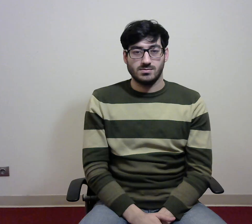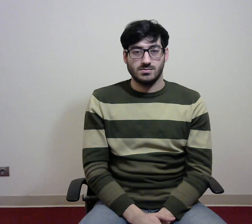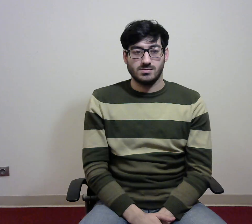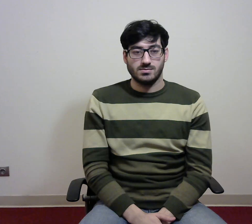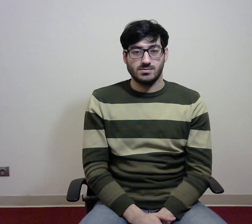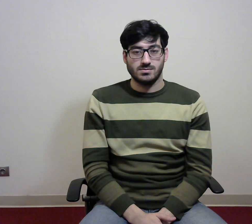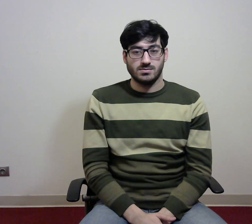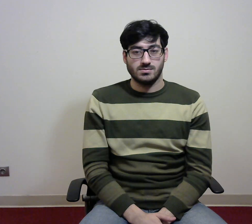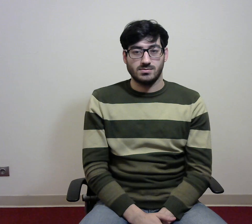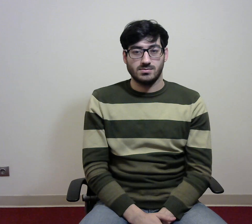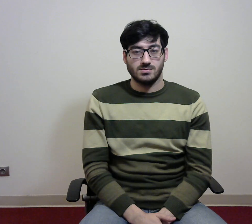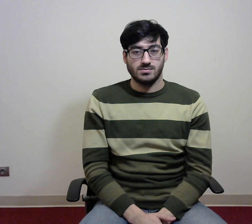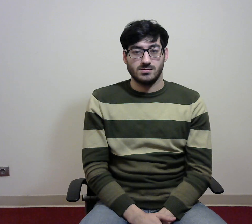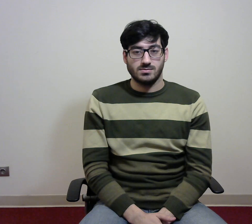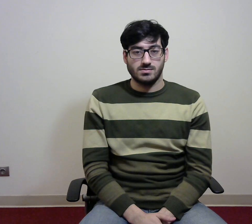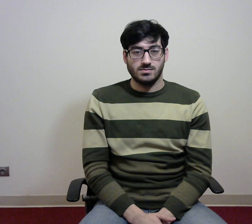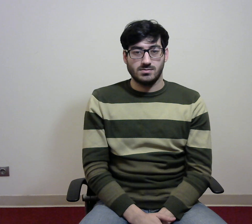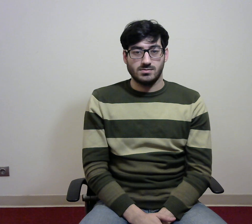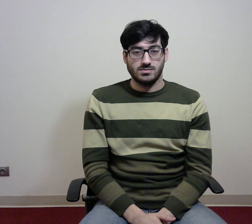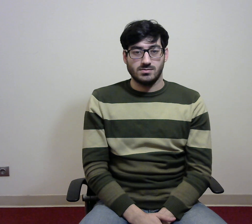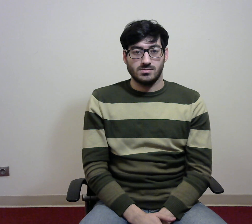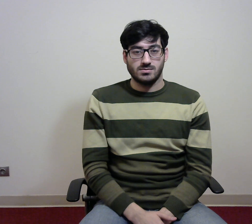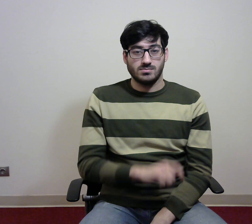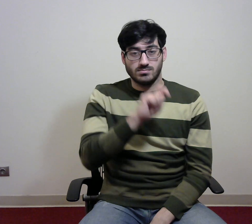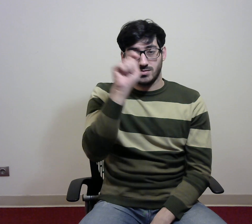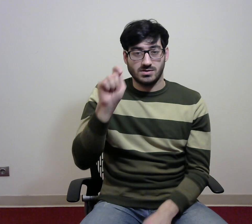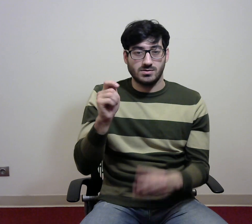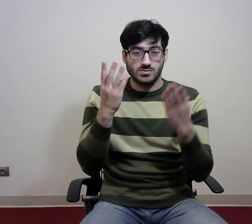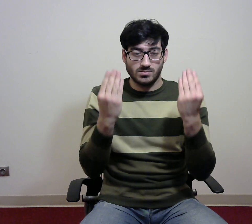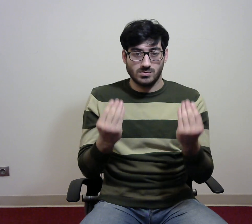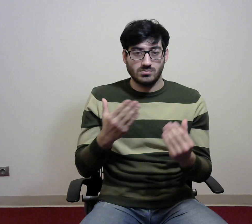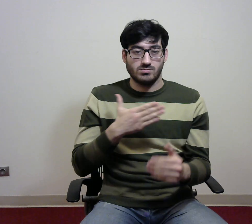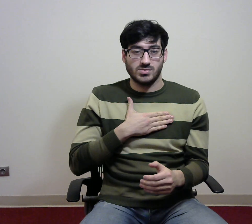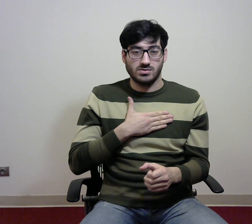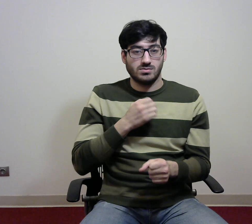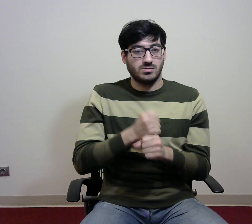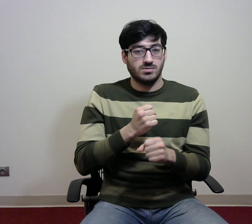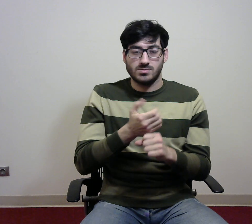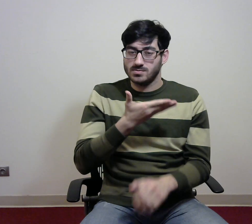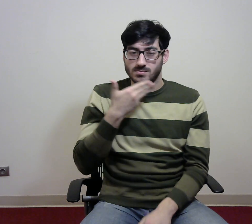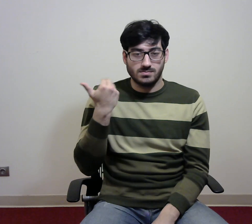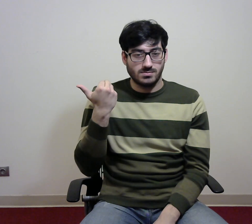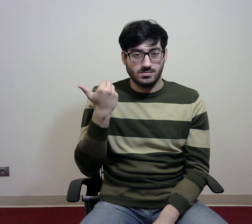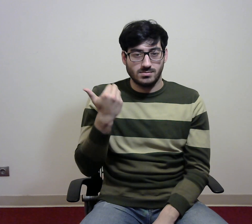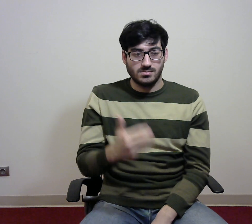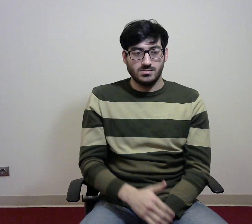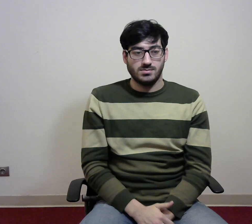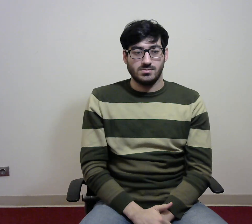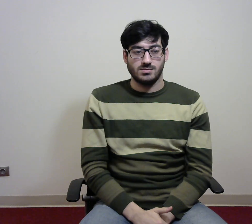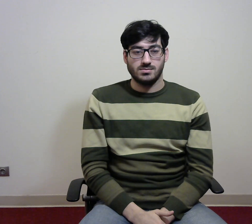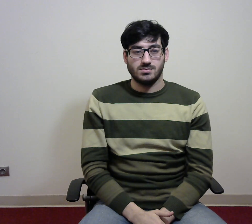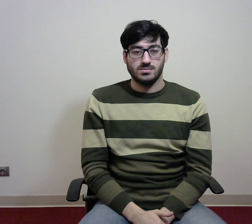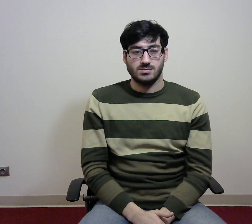Bazar günü mənim işim yoxdur